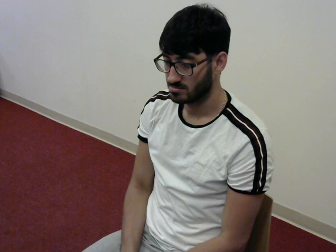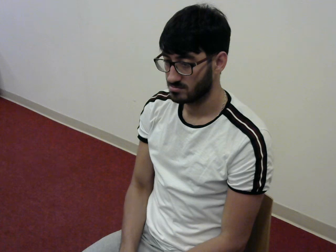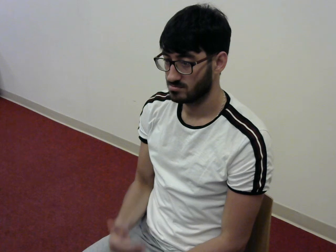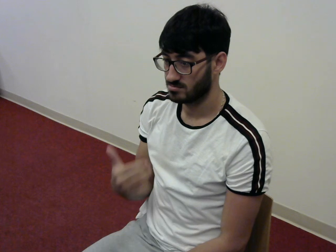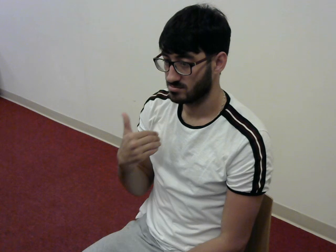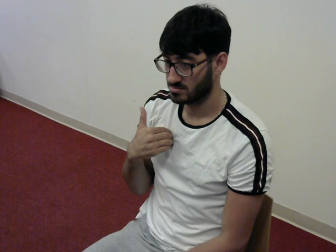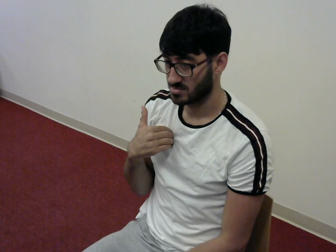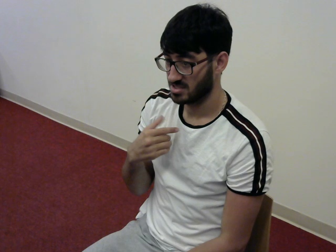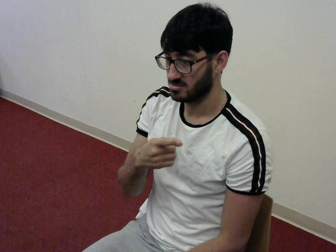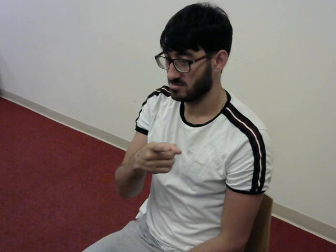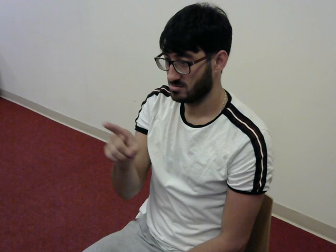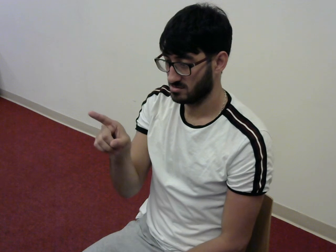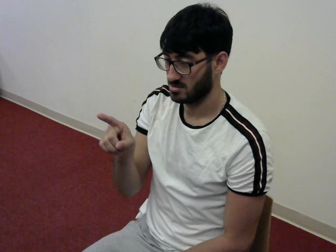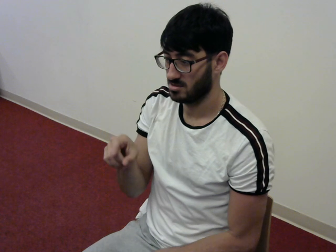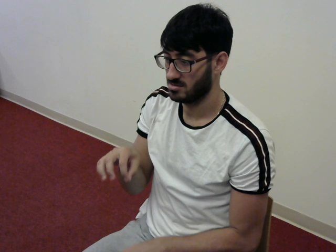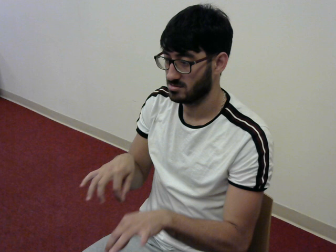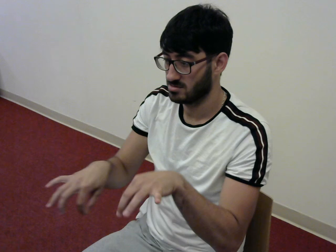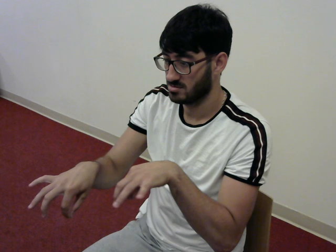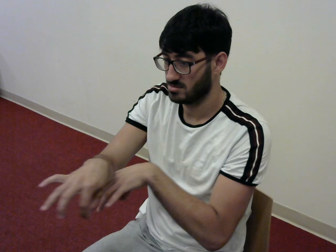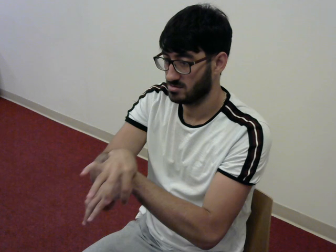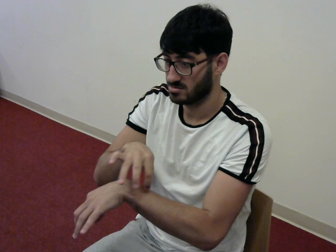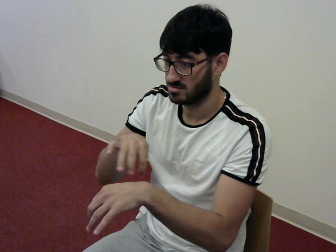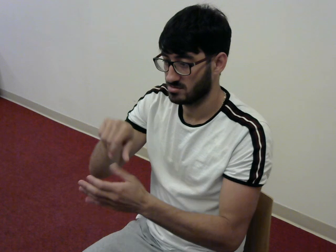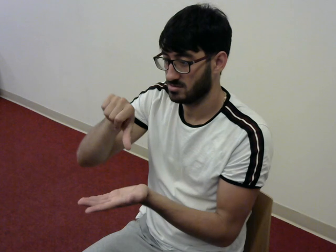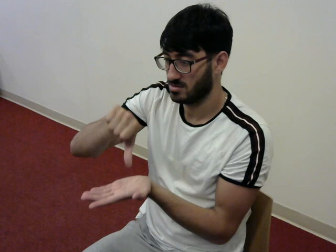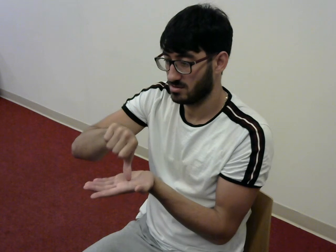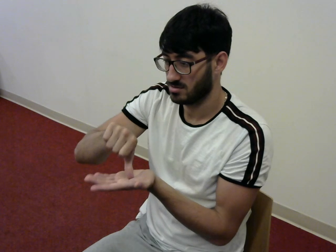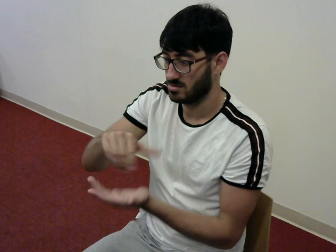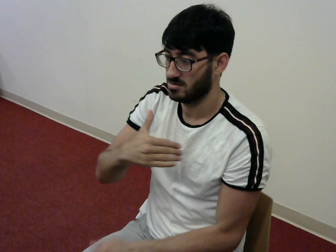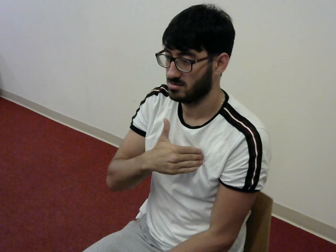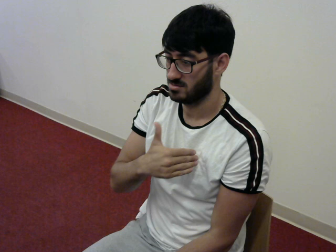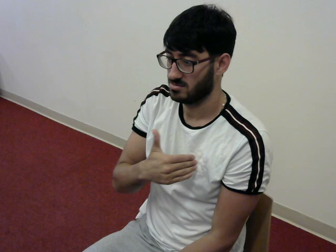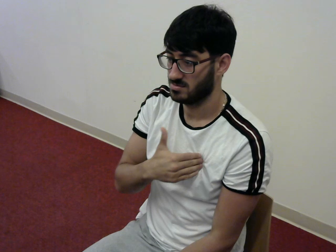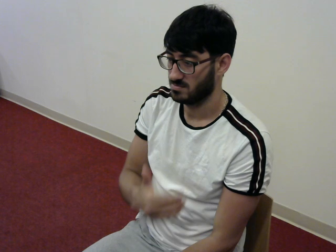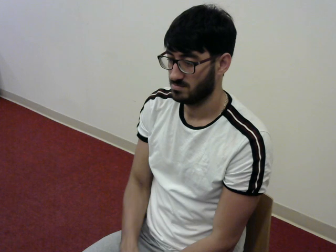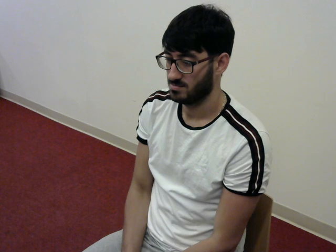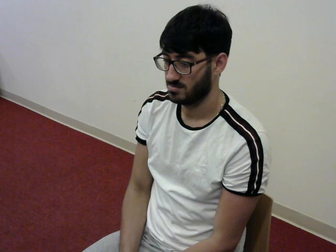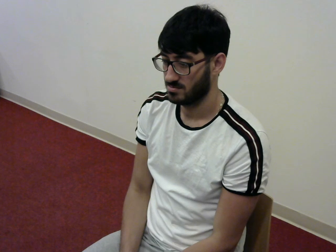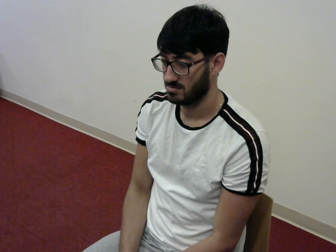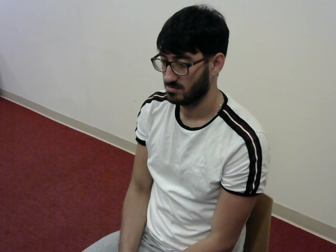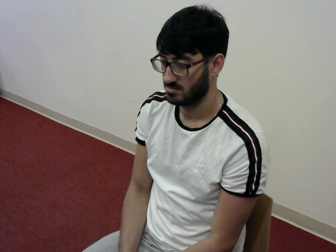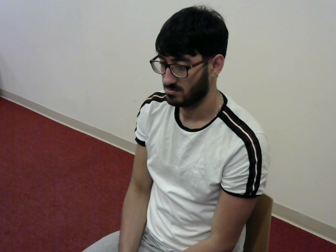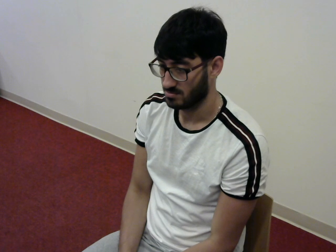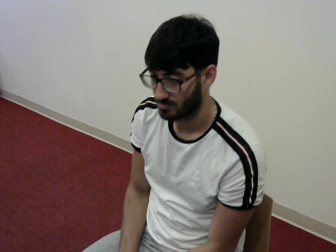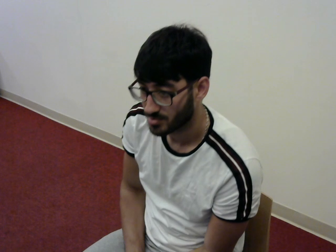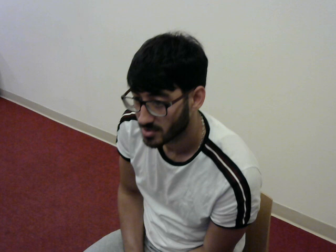Mən sizin layihədə iştirak etmək istərdim